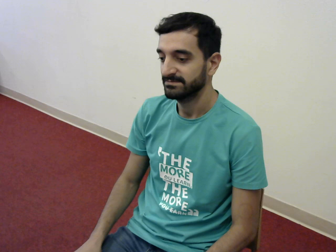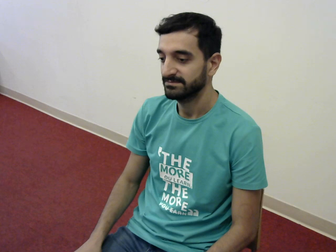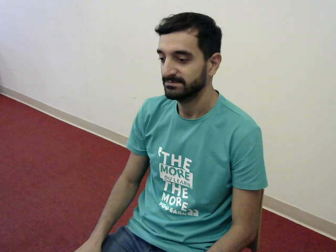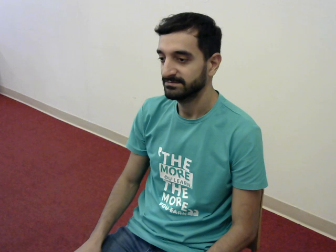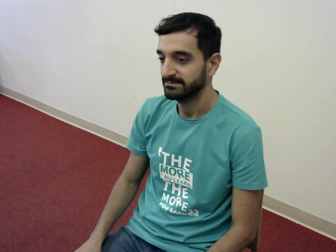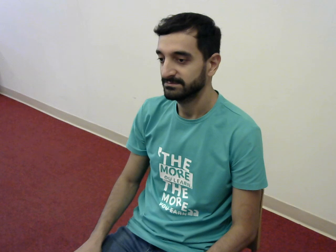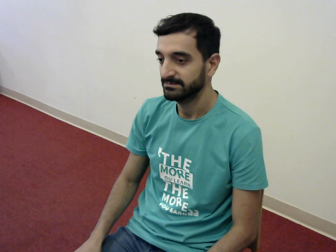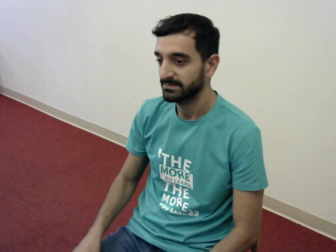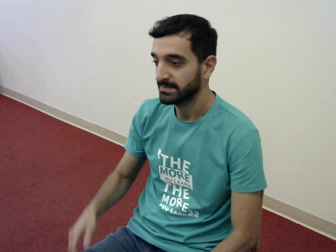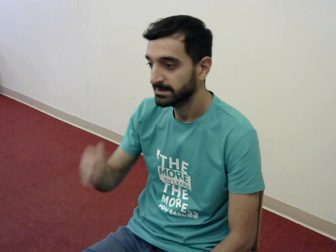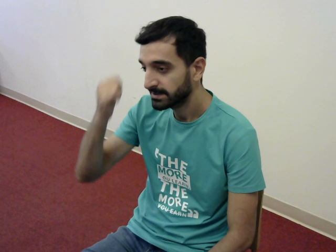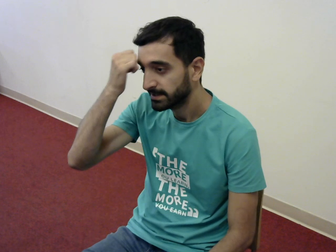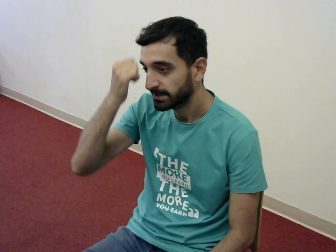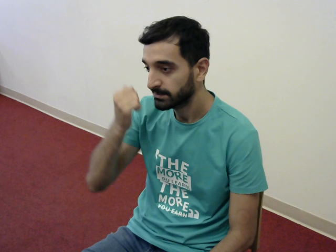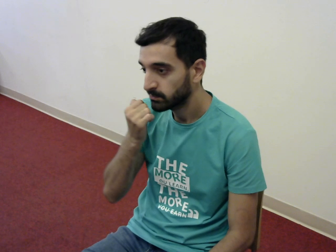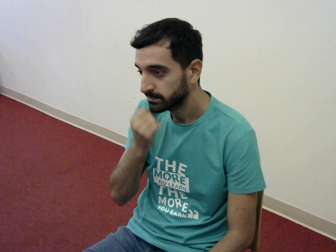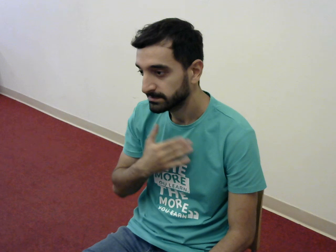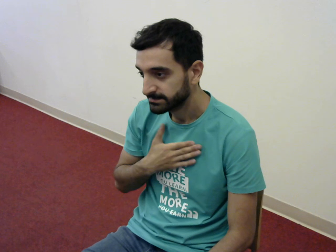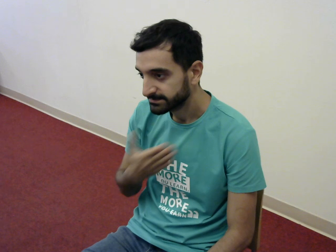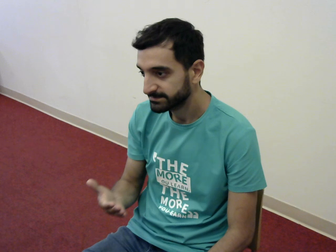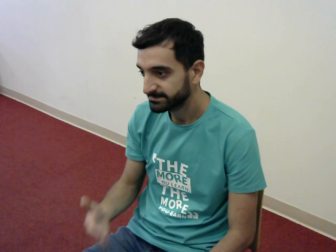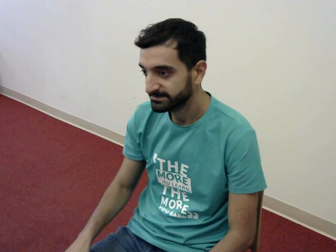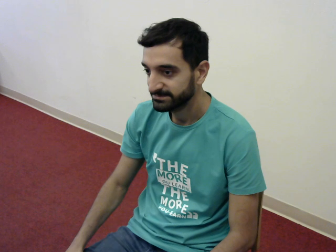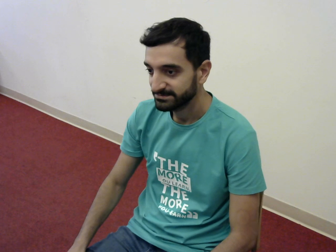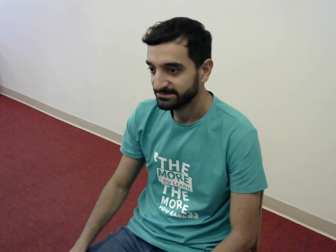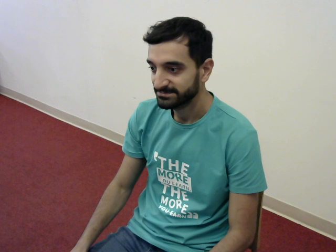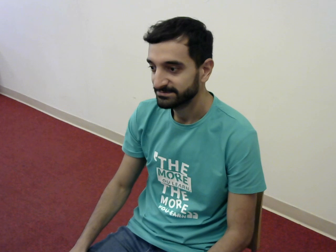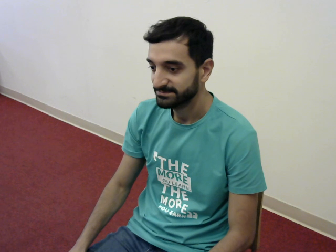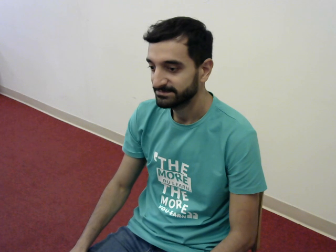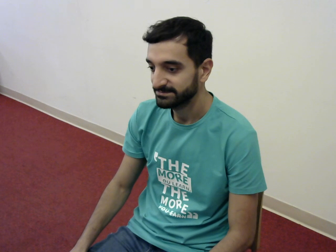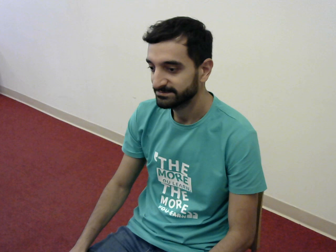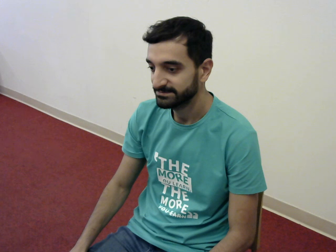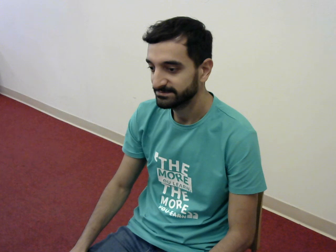Təşəkkür edirəm